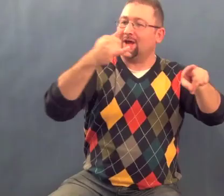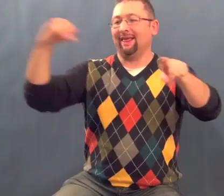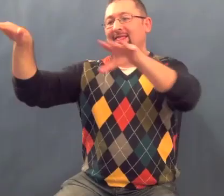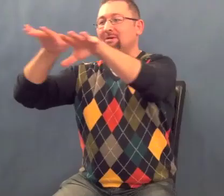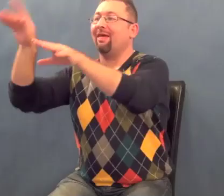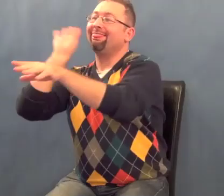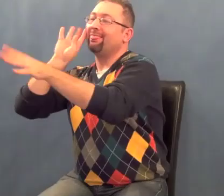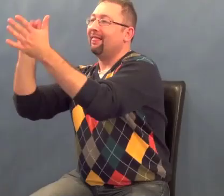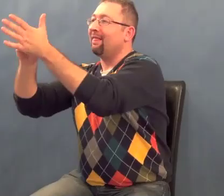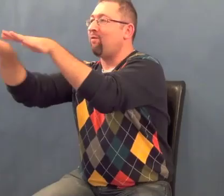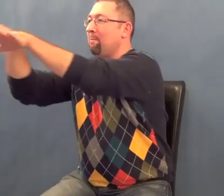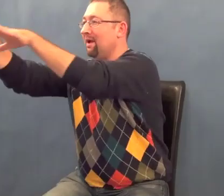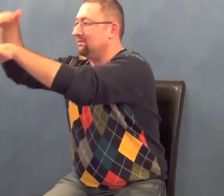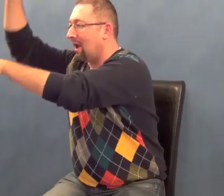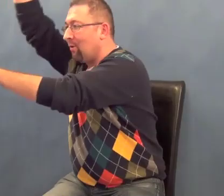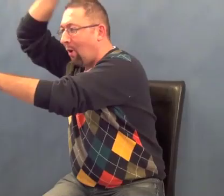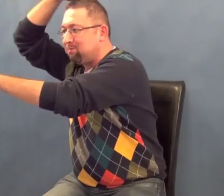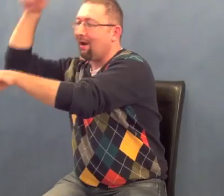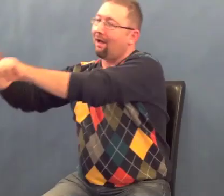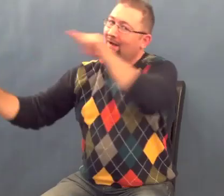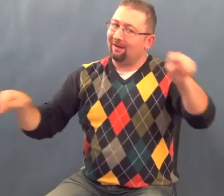Musi być w innym miejscu, tam gdzie zawsze się kąpią.